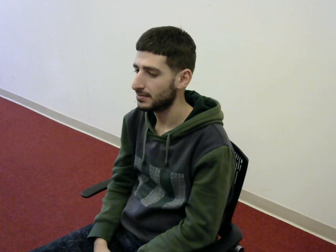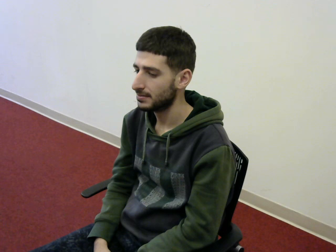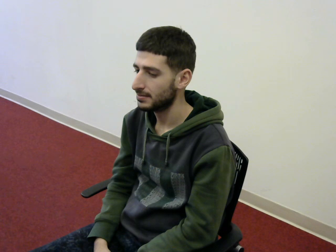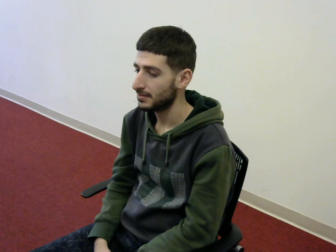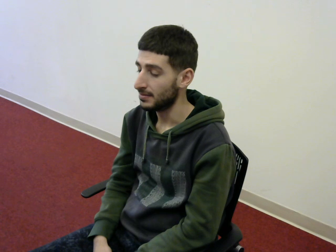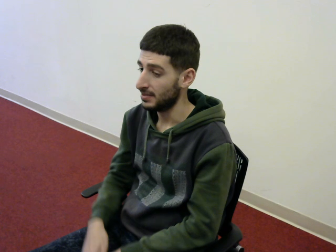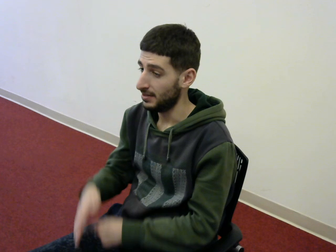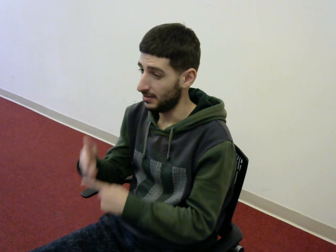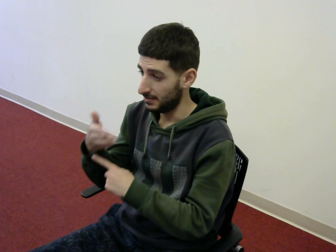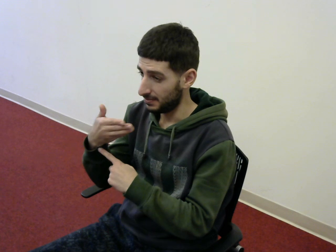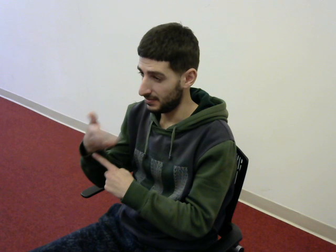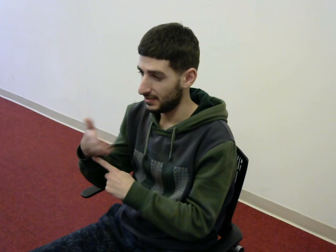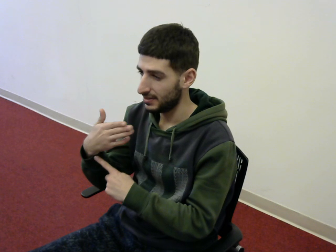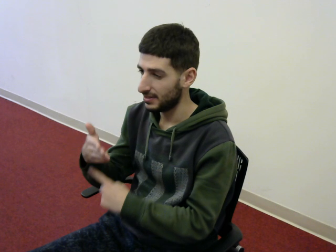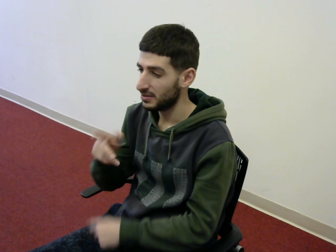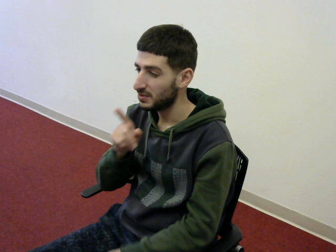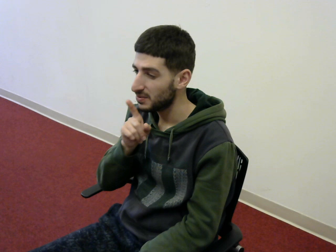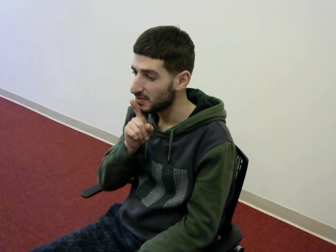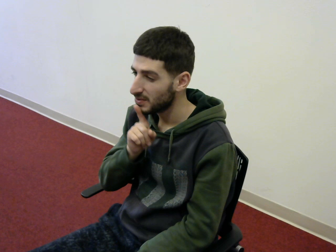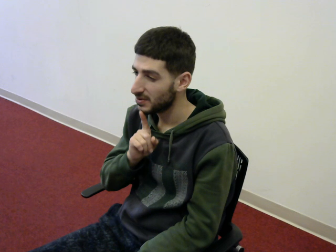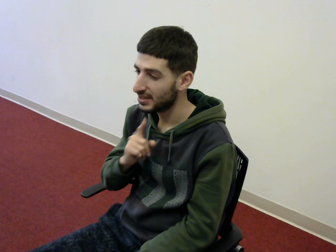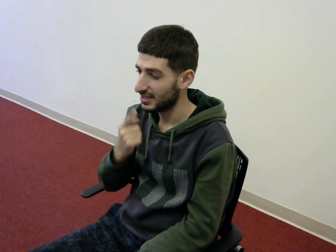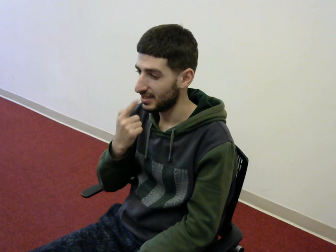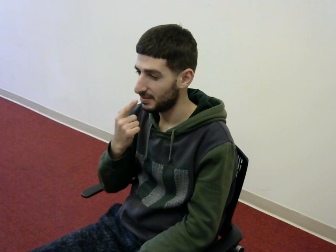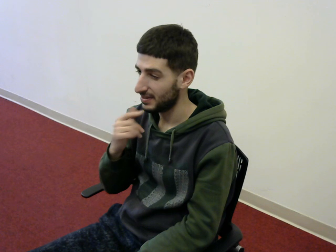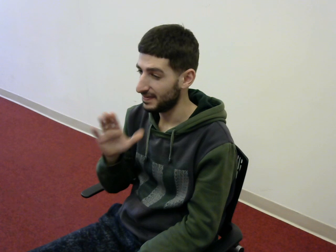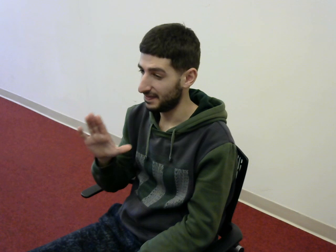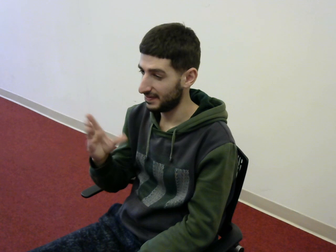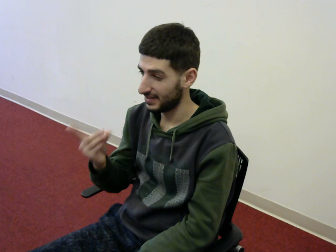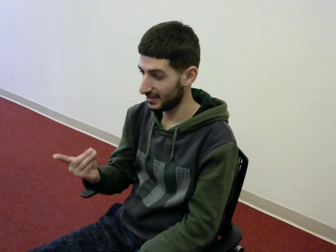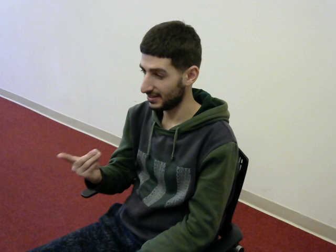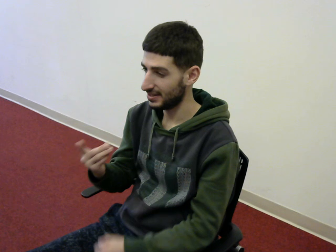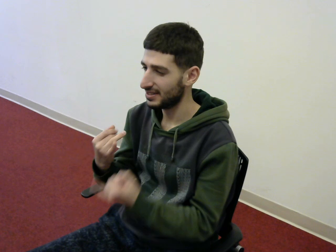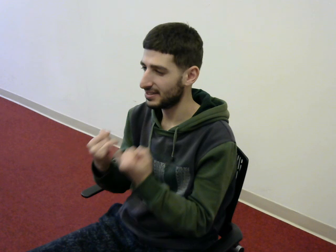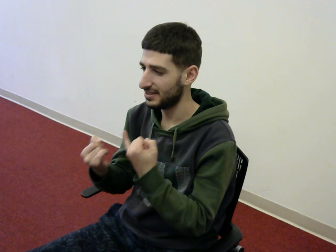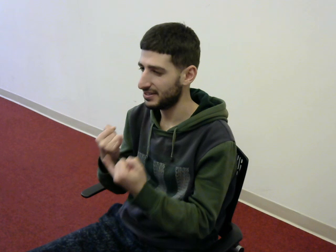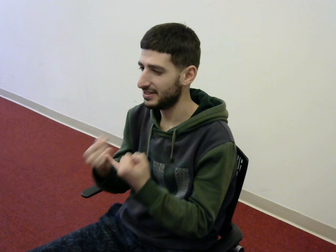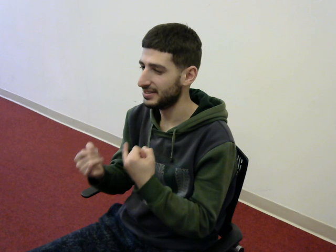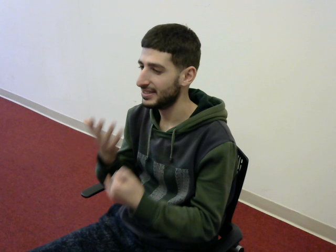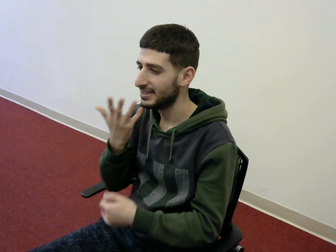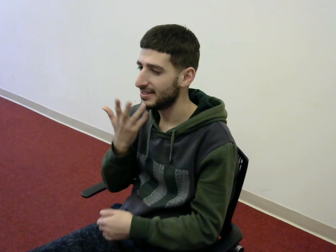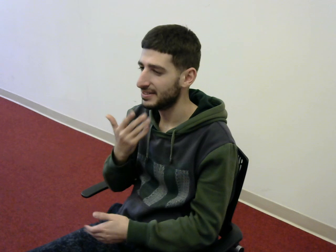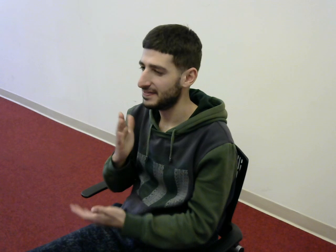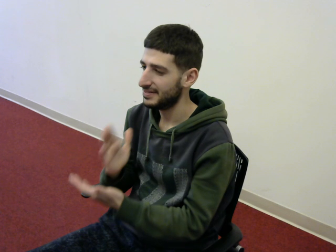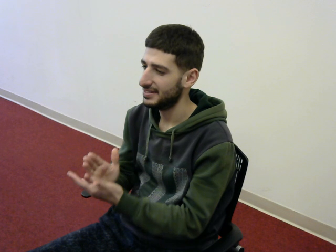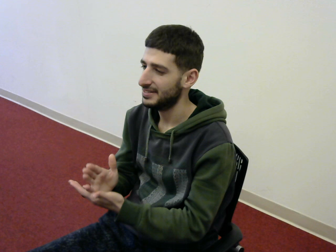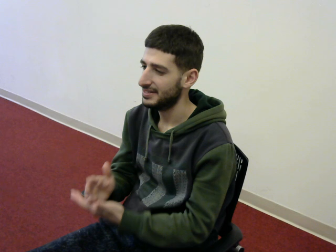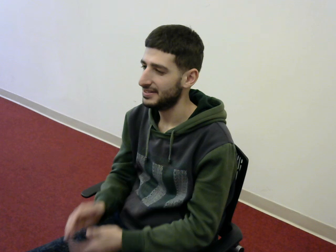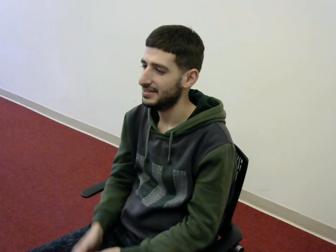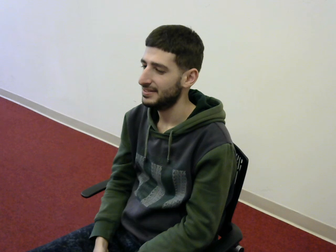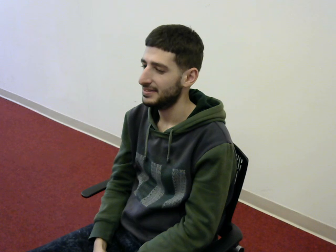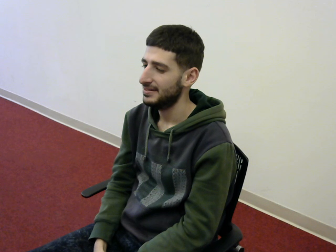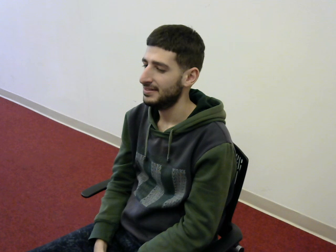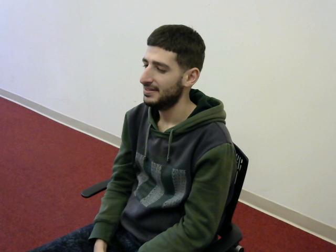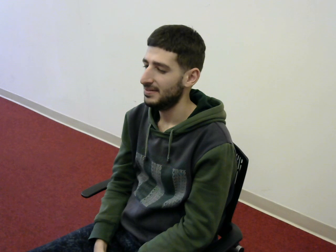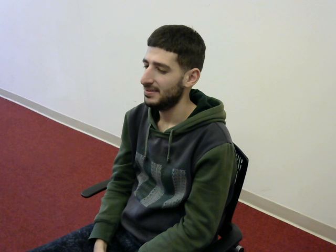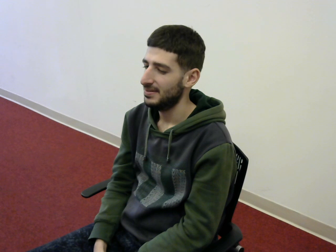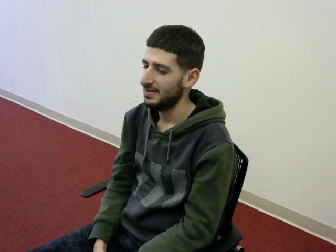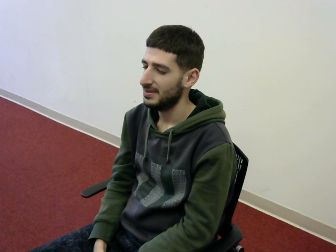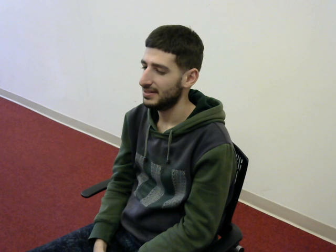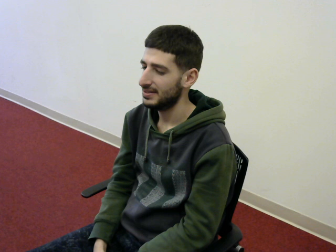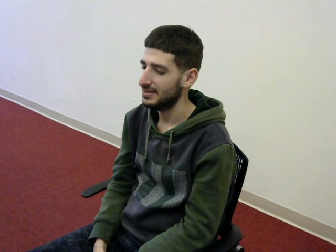Bayrağımızda mavi, qırmızı və yaşıl rənglər var